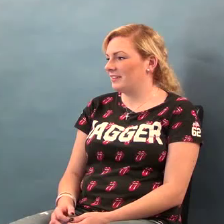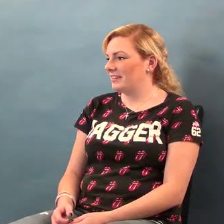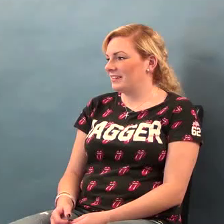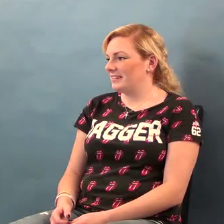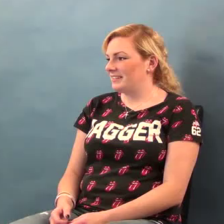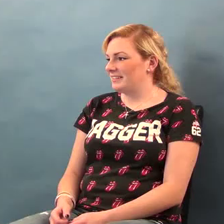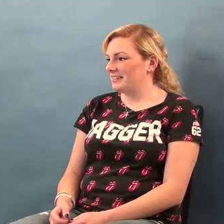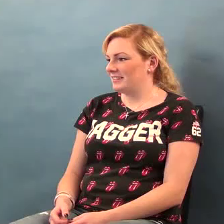Jeździsz wszędzie.